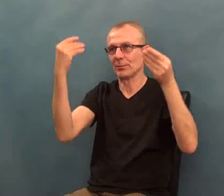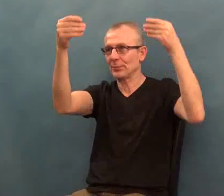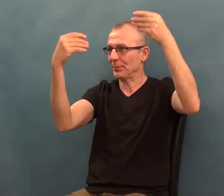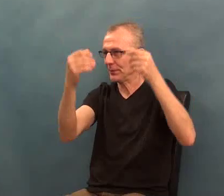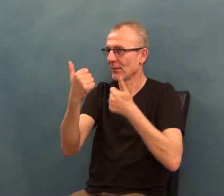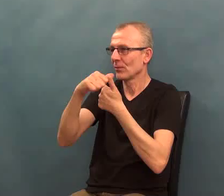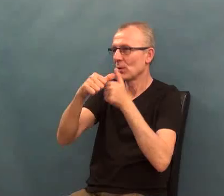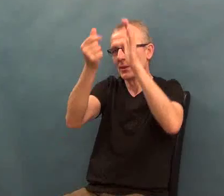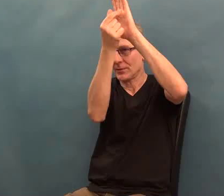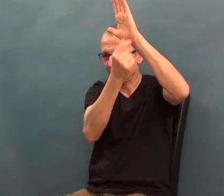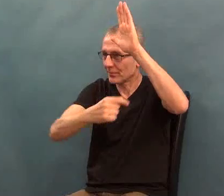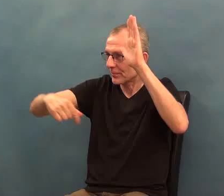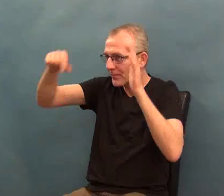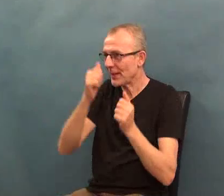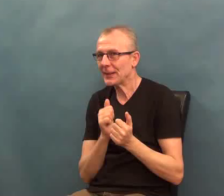Okleja kitem dookoła.